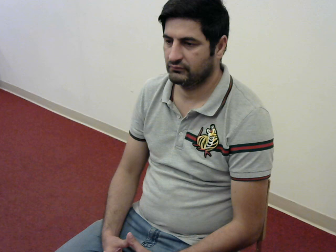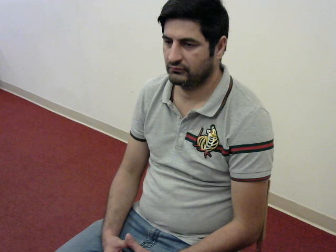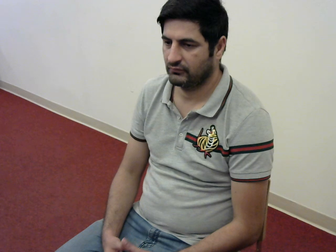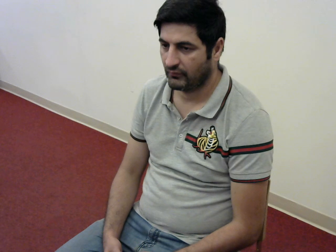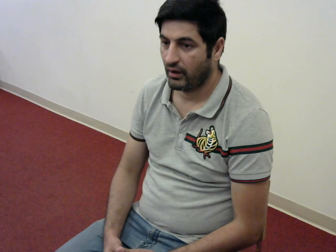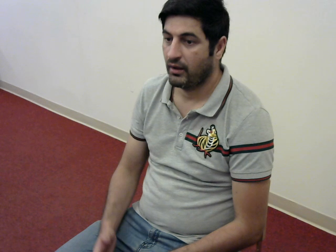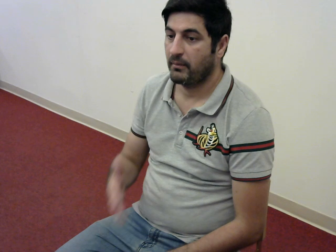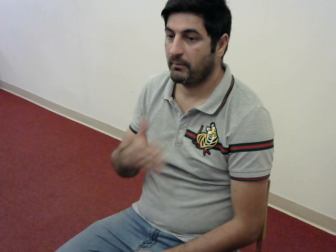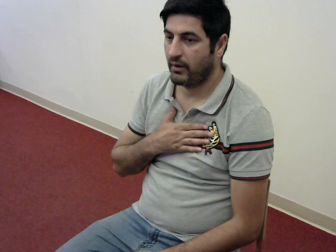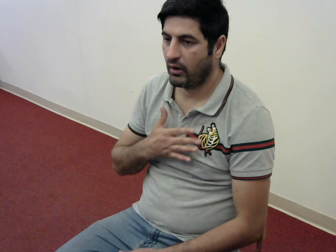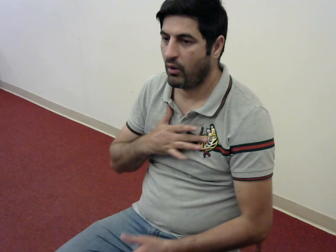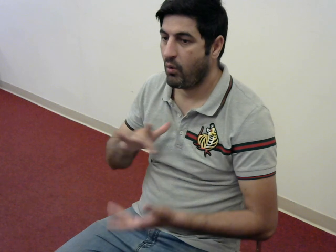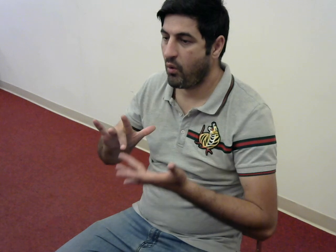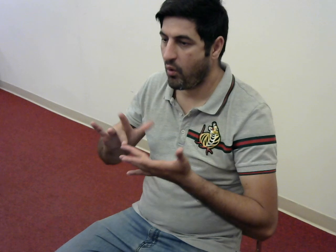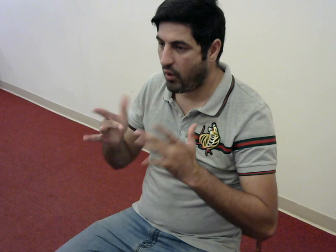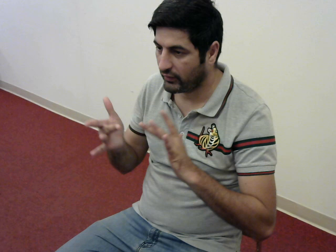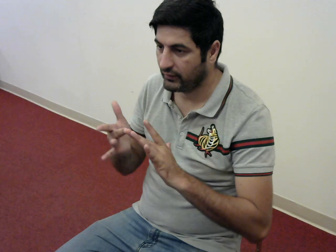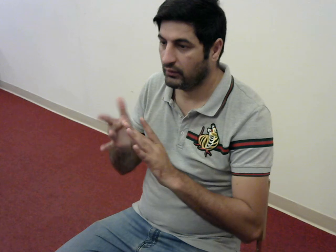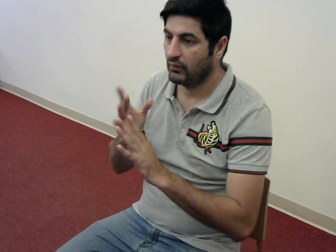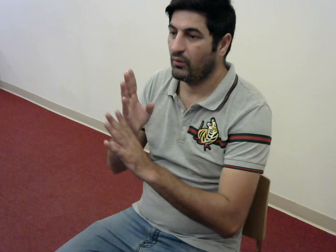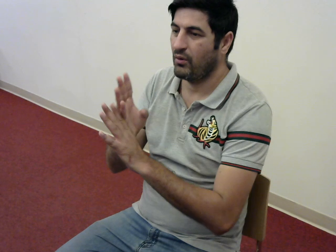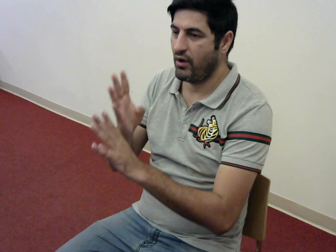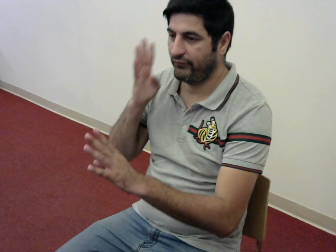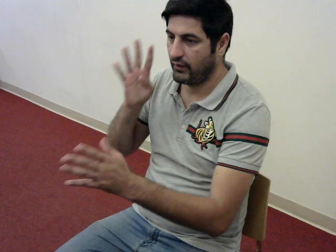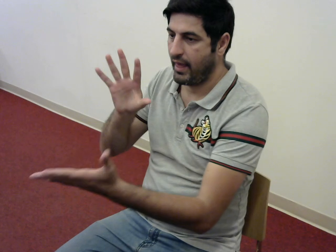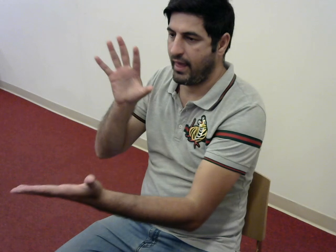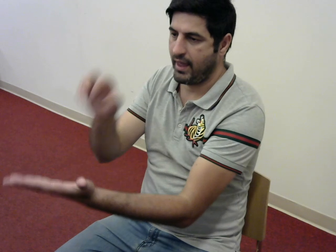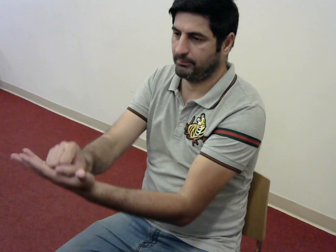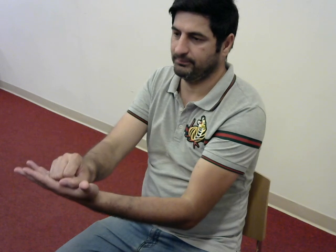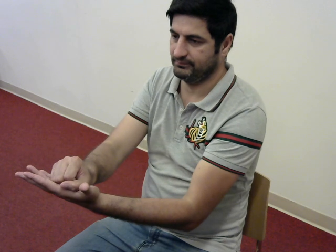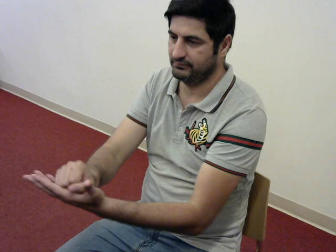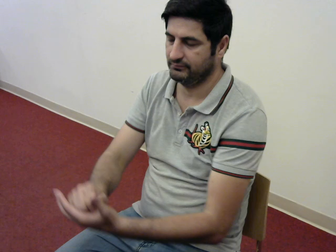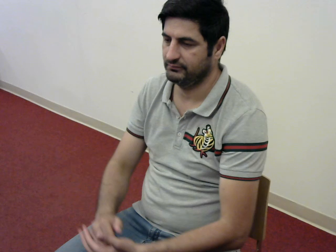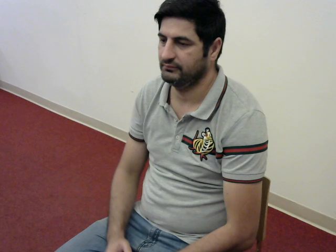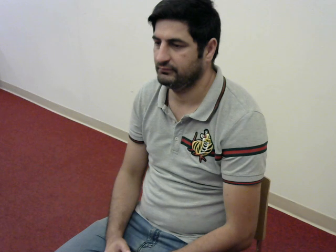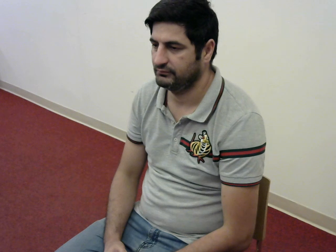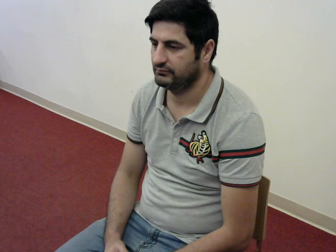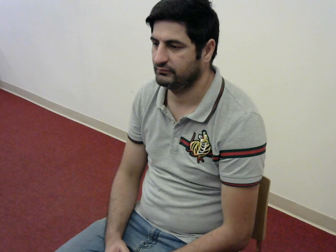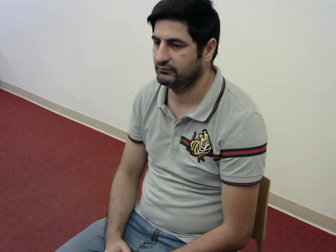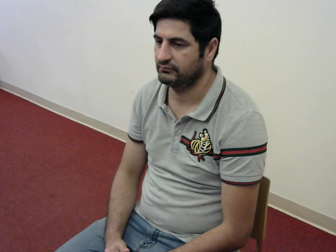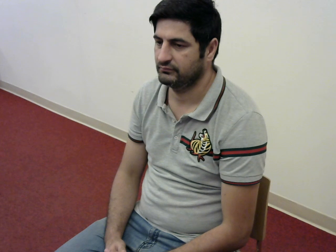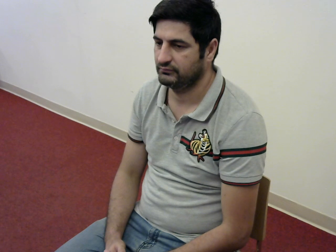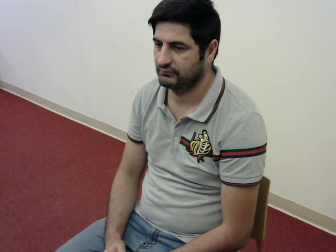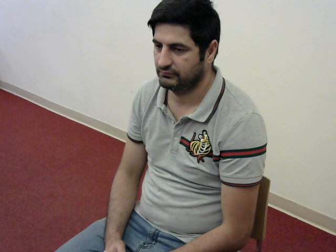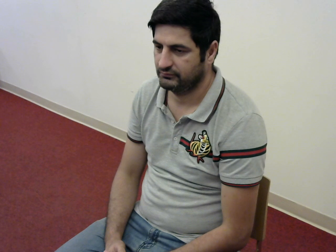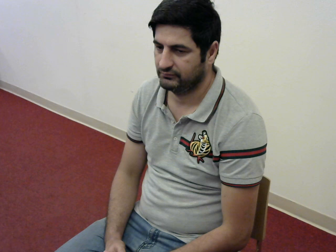Mən onlayn növbə götürmüşəm